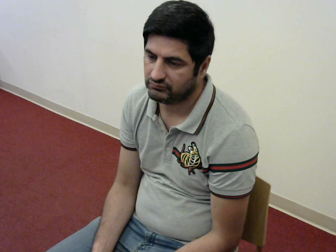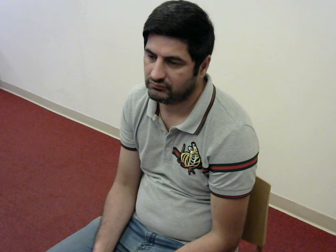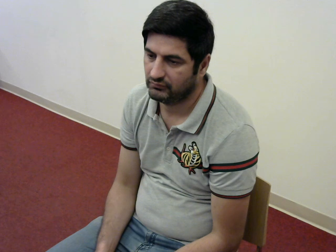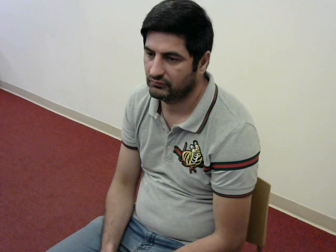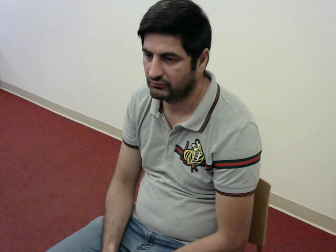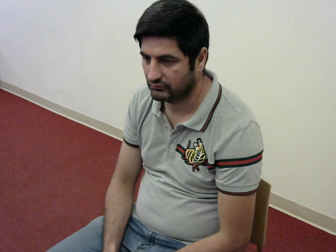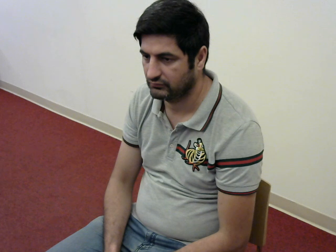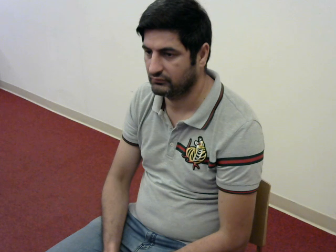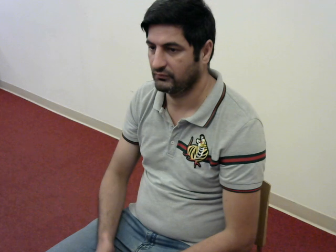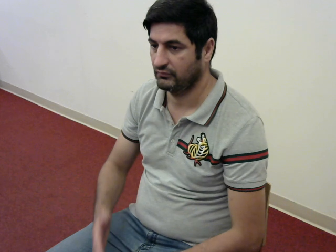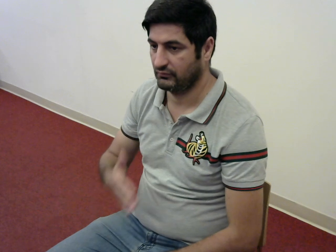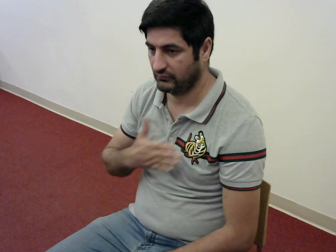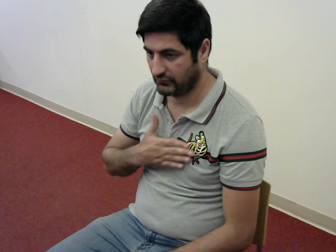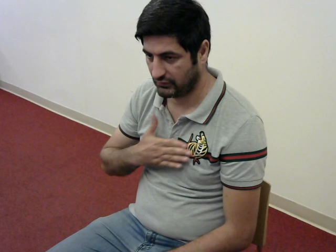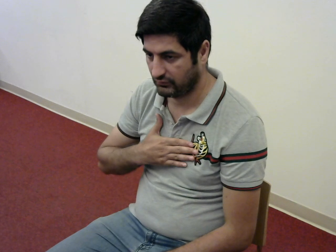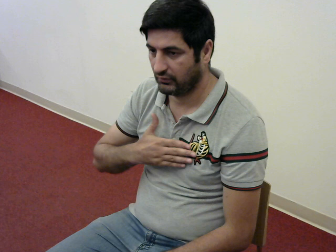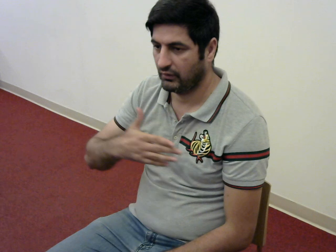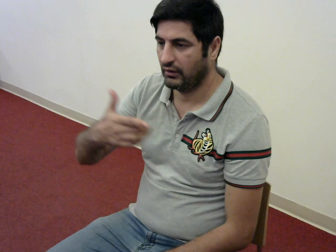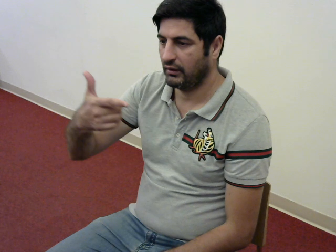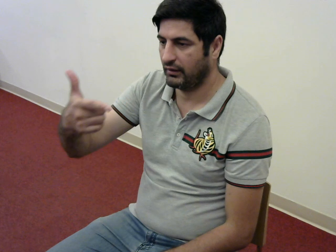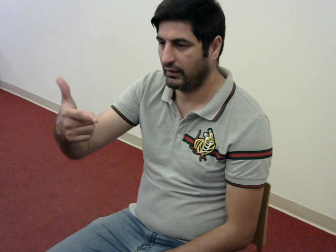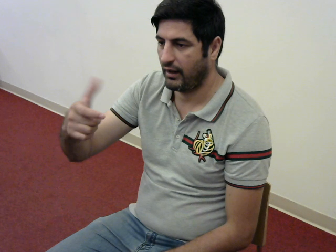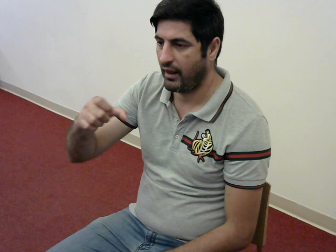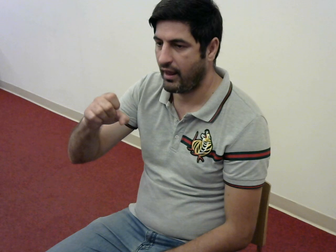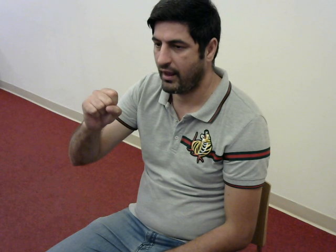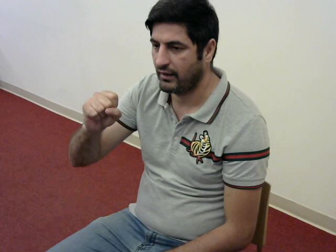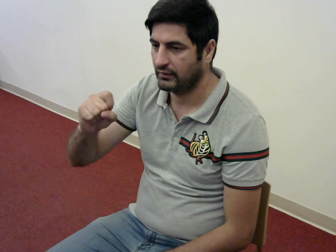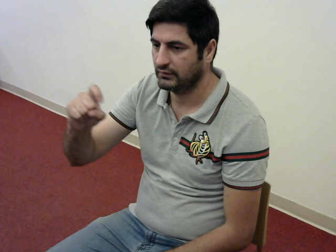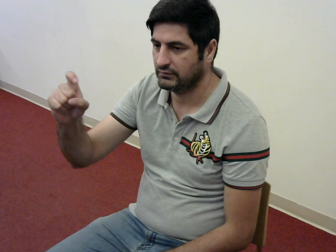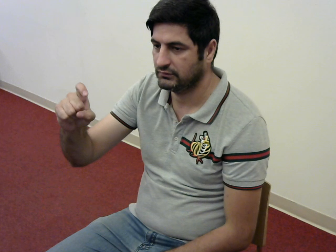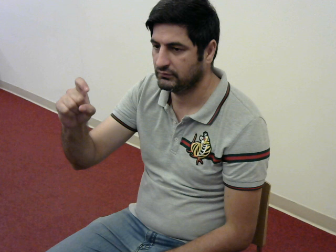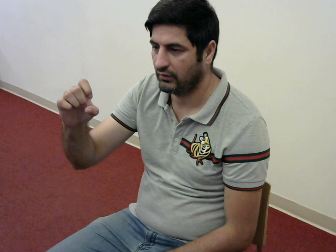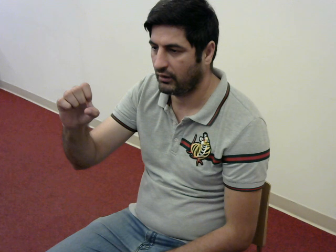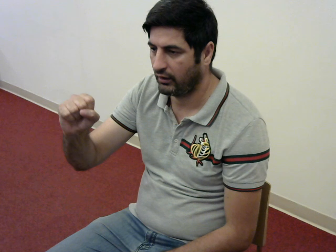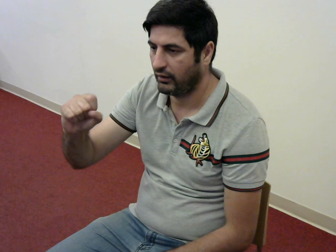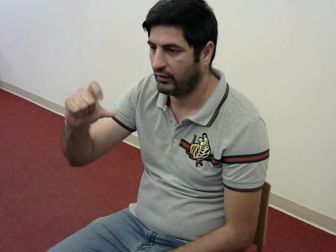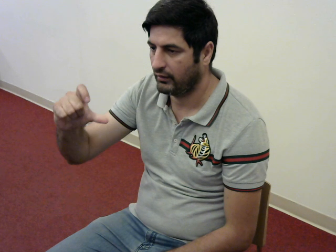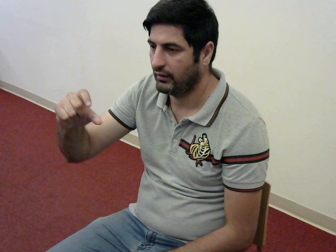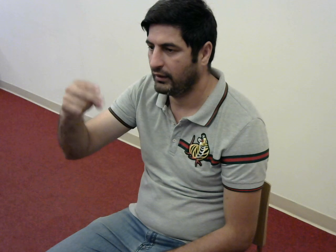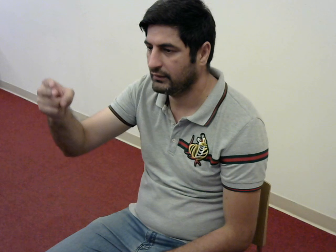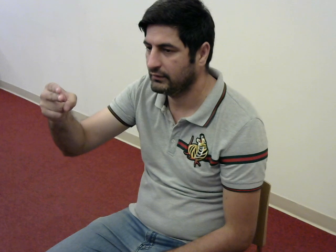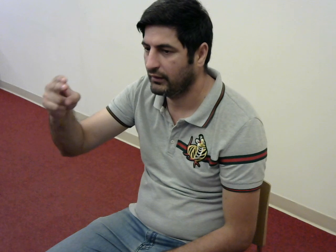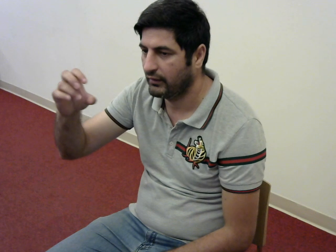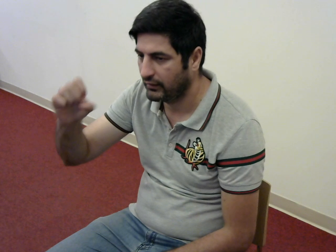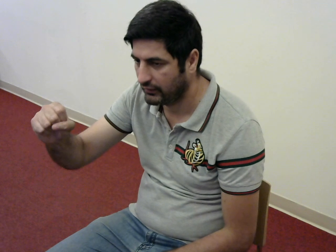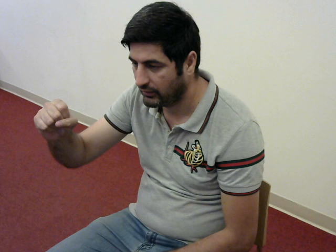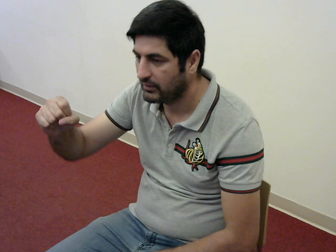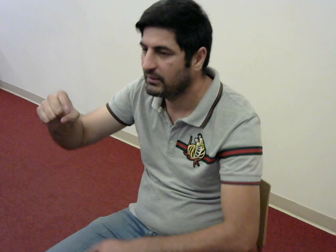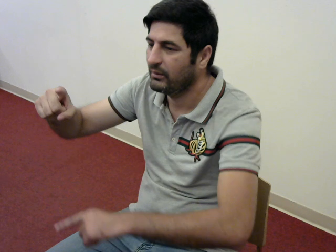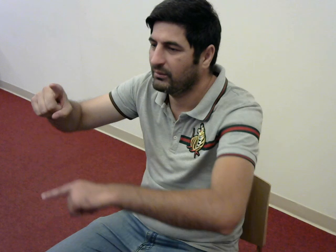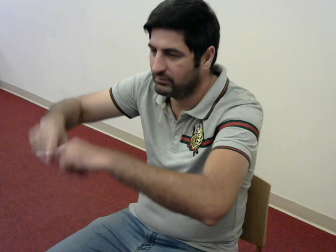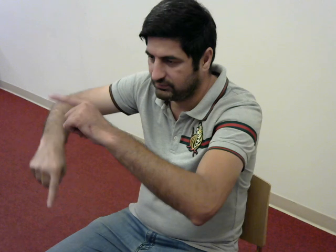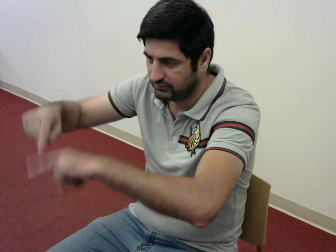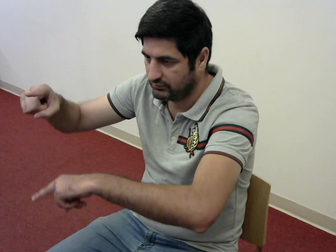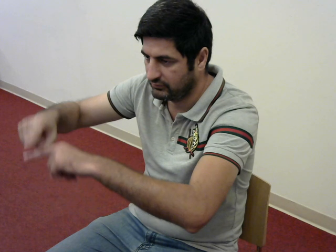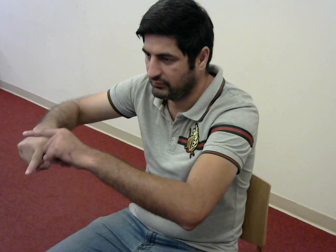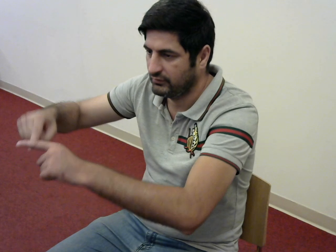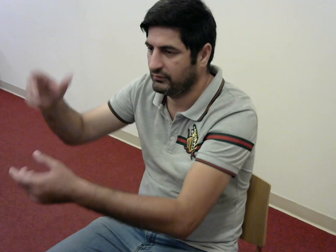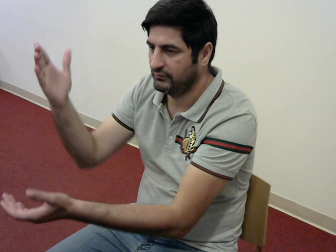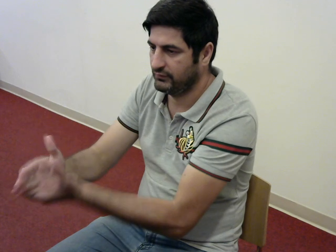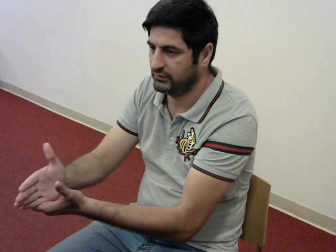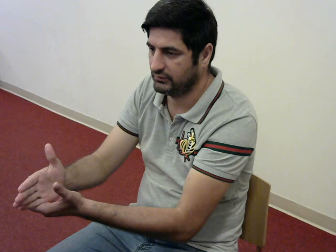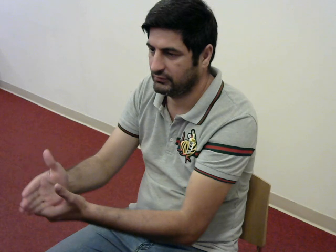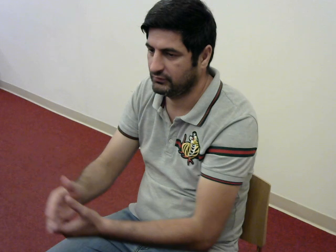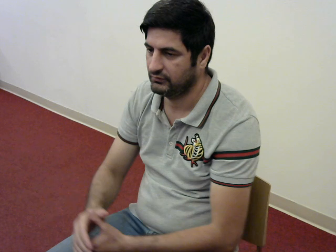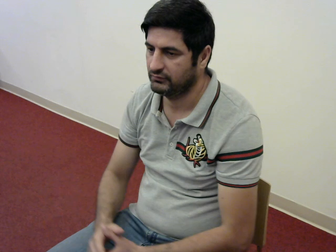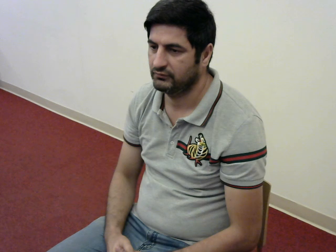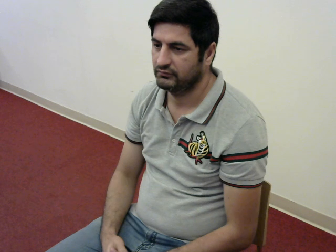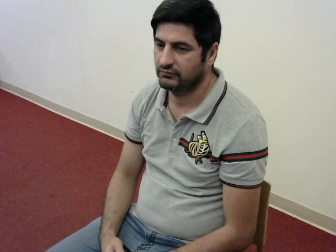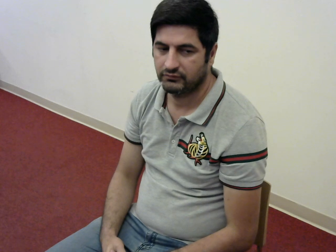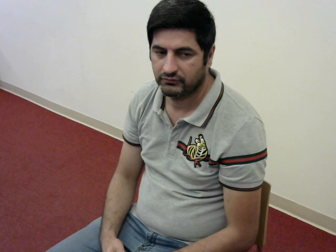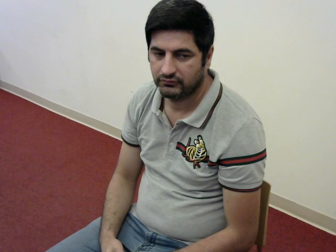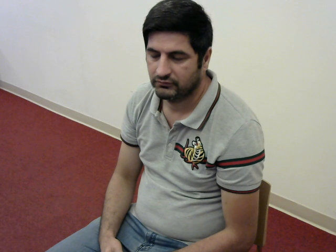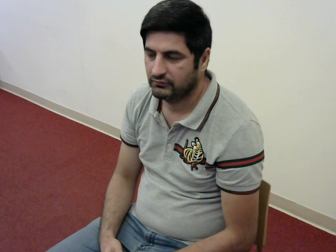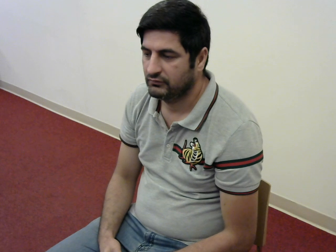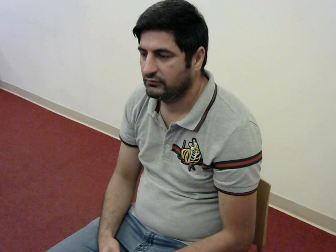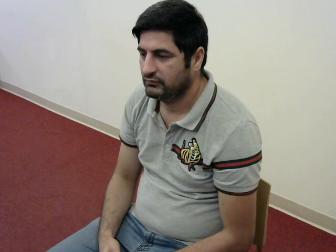Mənim Qazaxda qohumlarım var